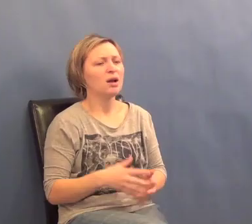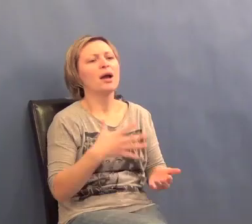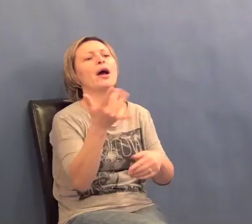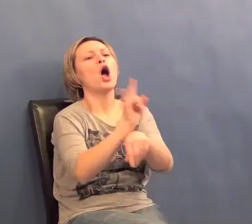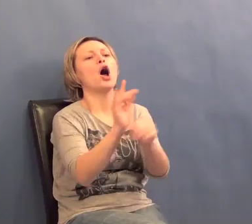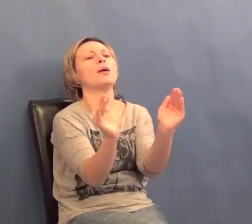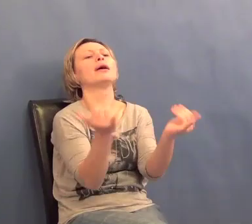A co z yorkiem?